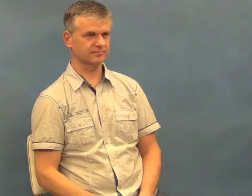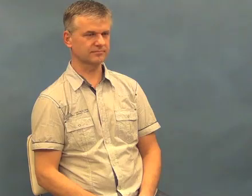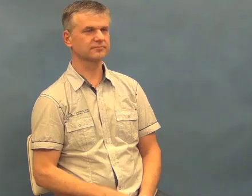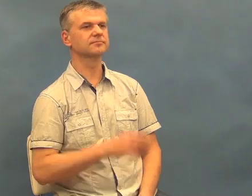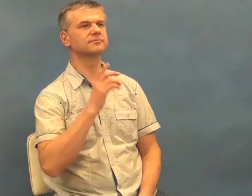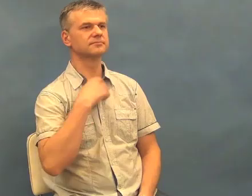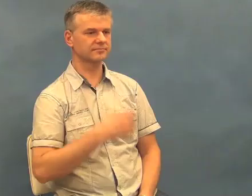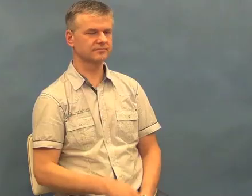Ja...